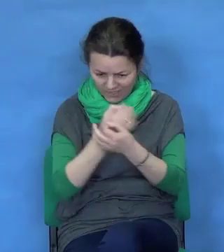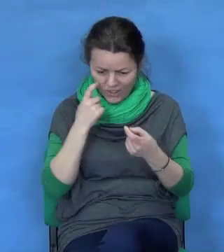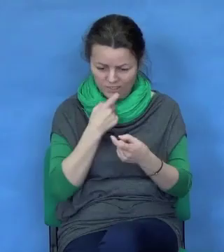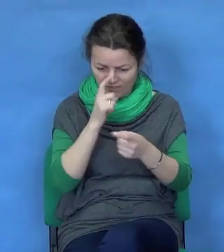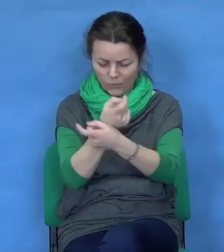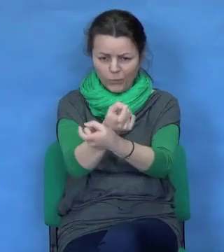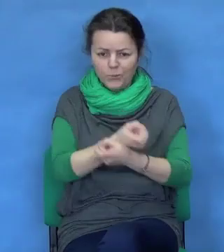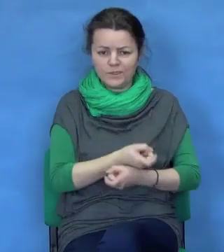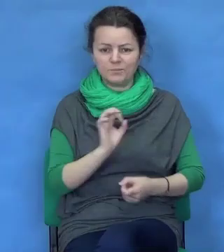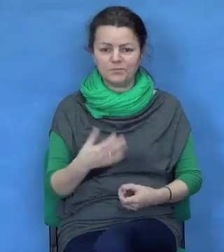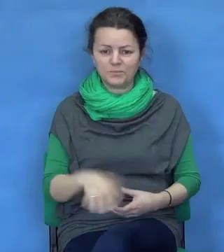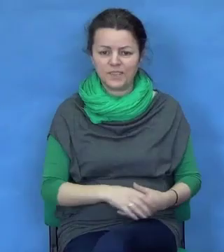Dobrze, tam jest trupia czaszka.